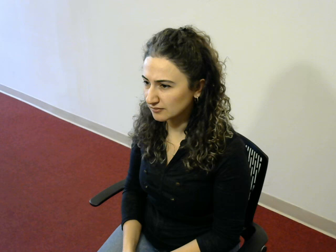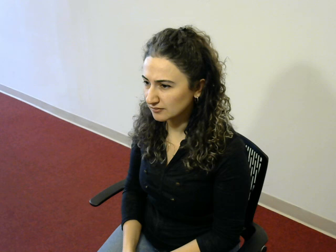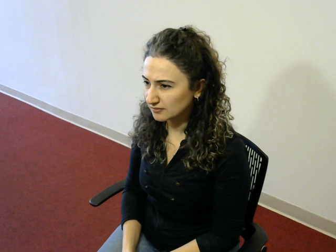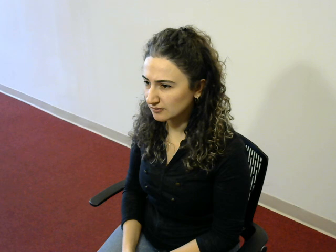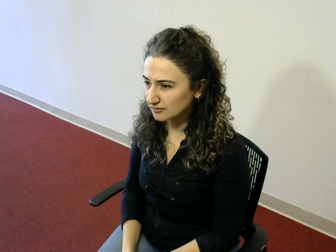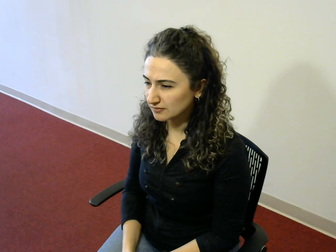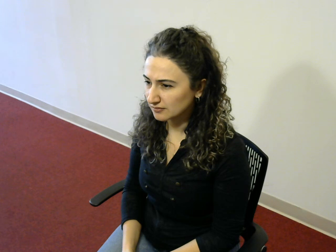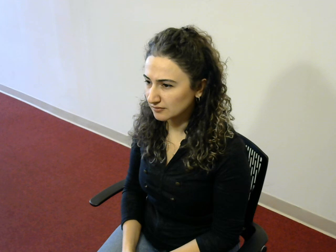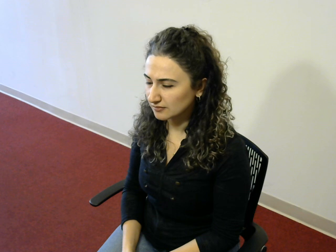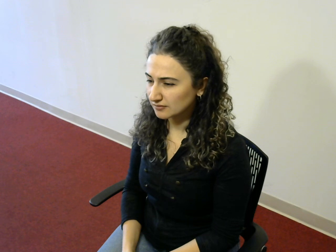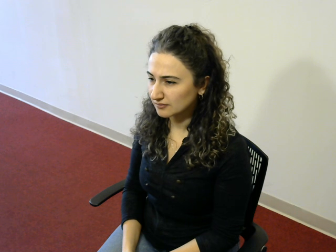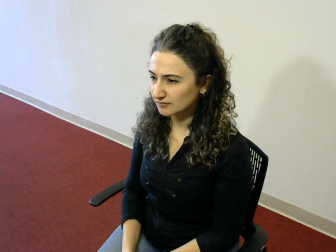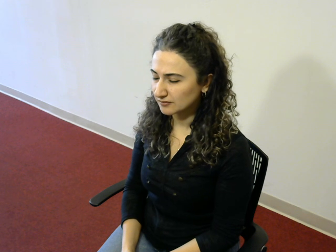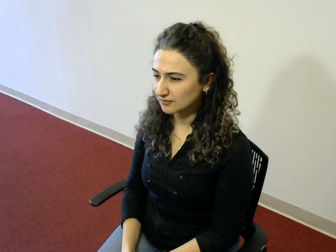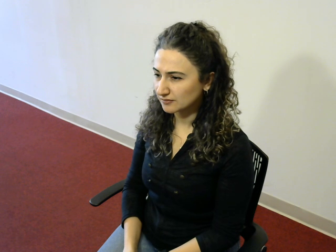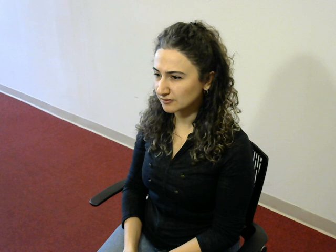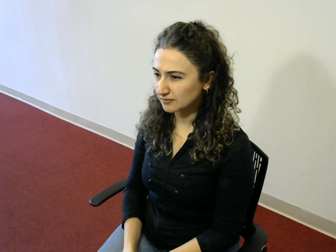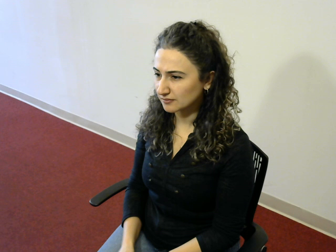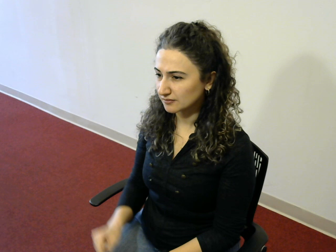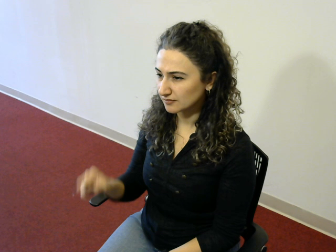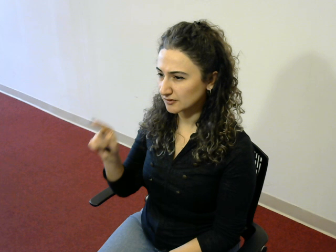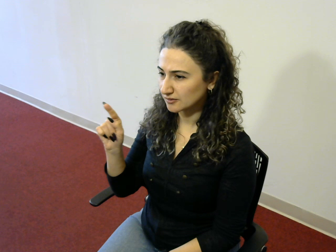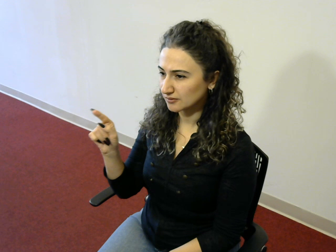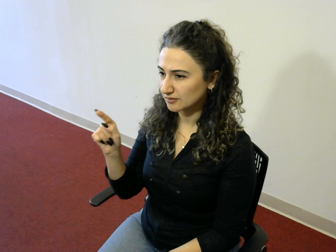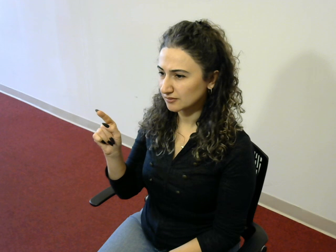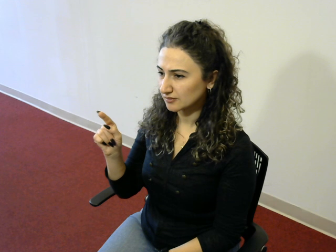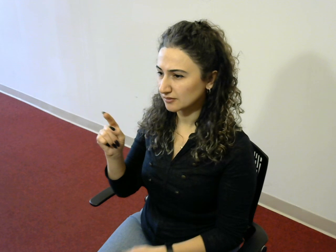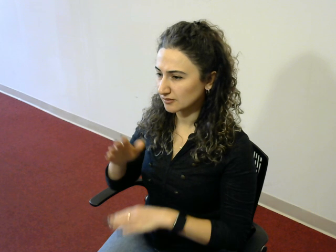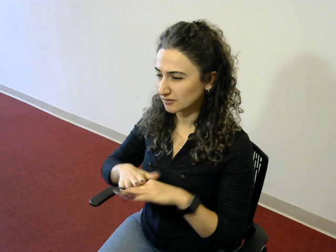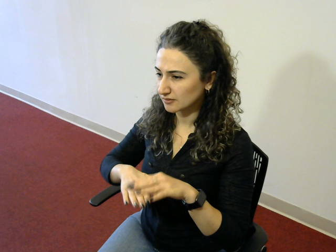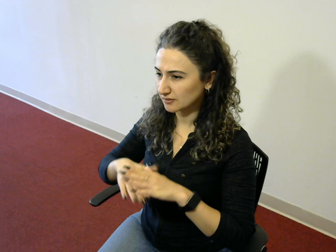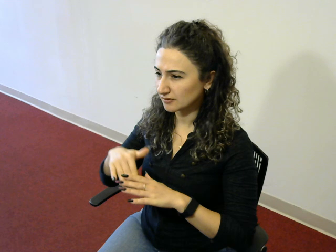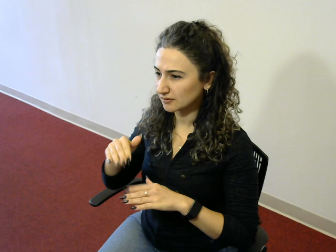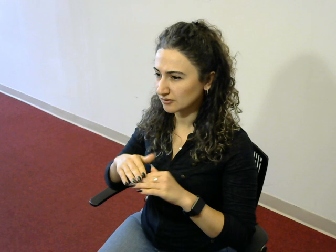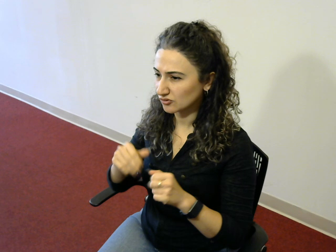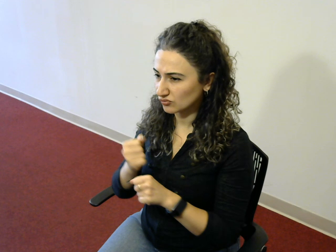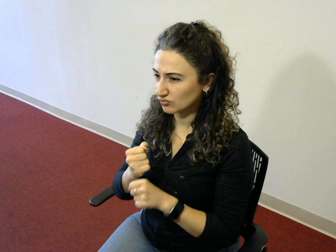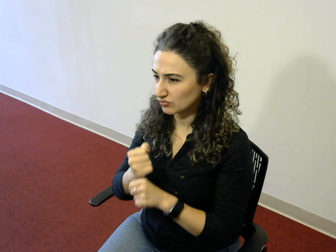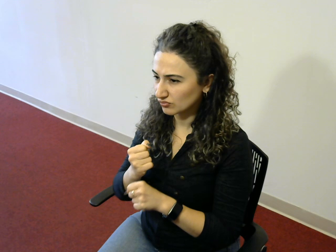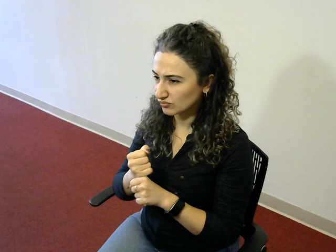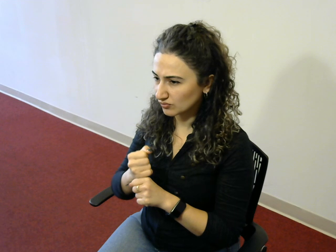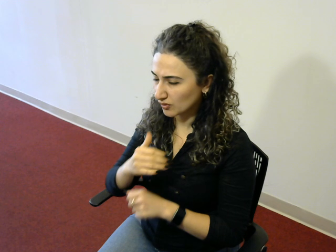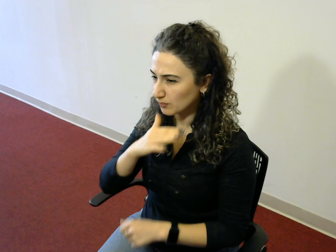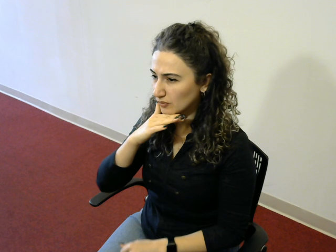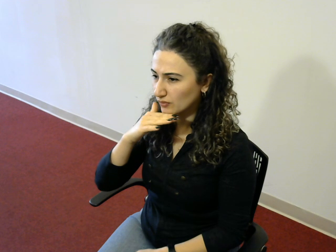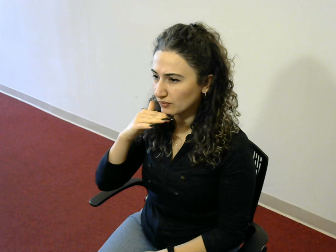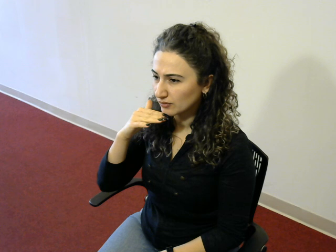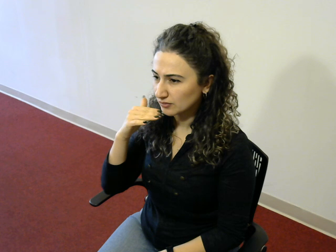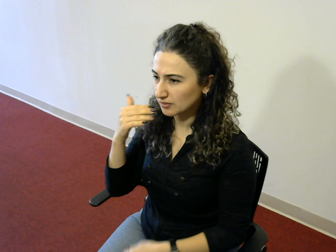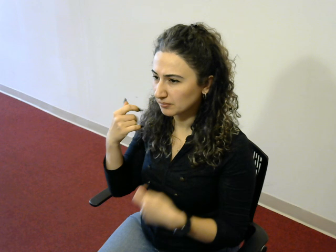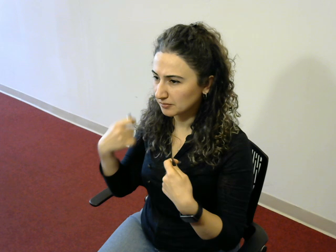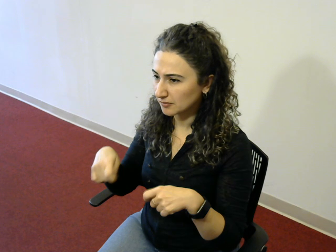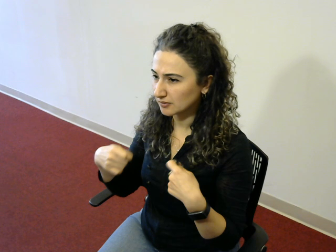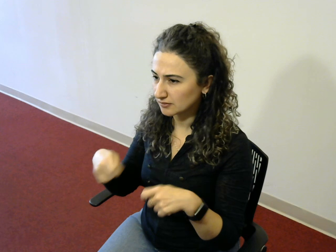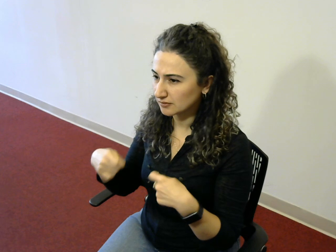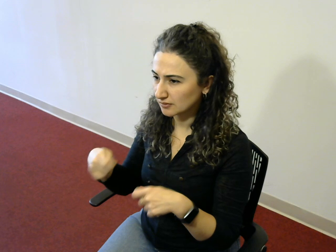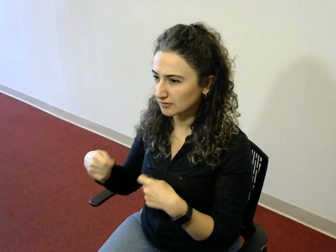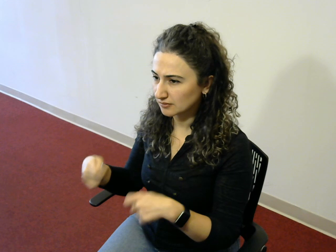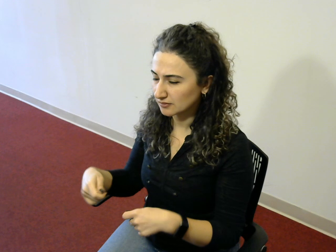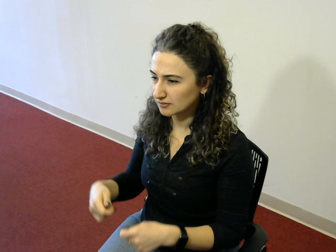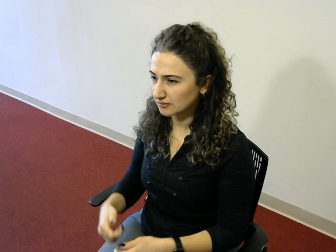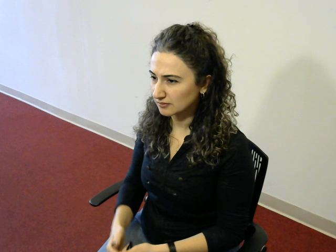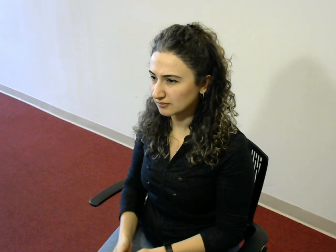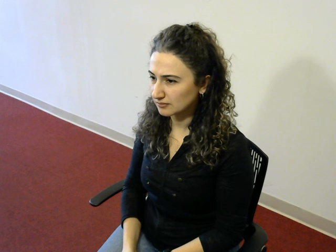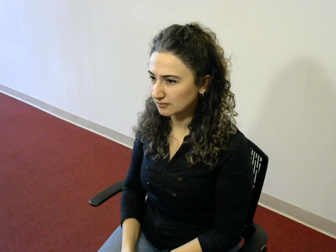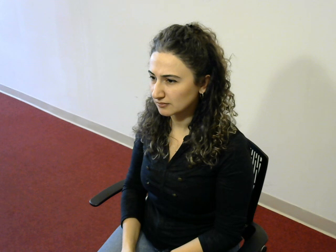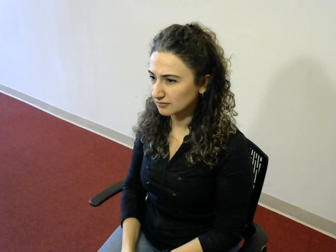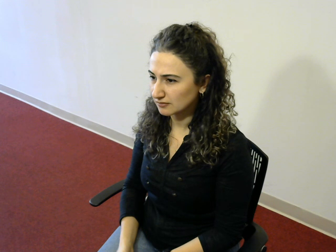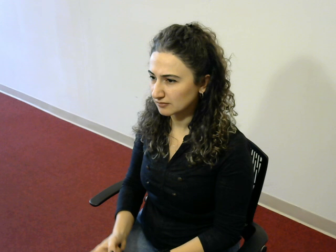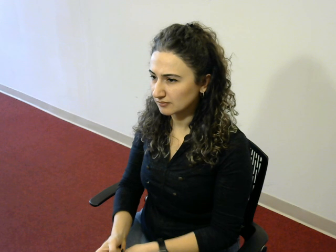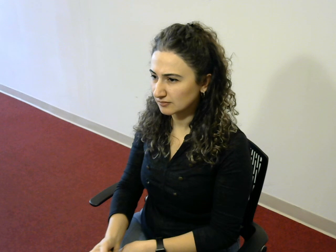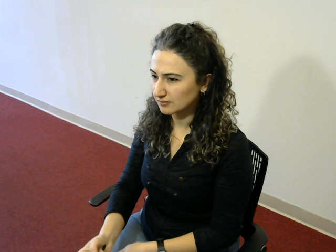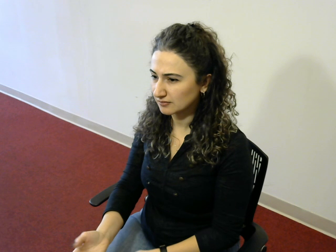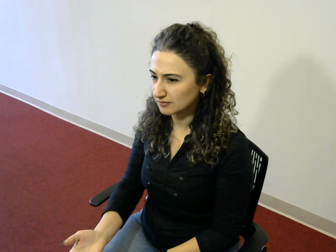Onun əl işləri çox satılır